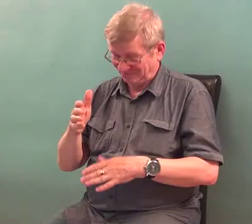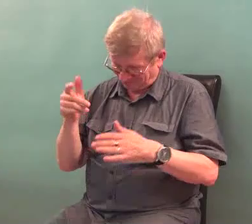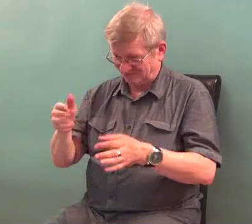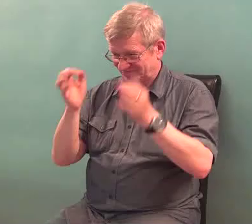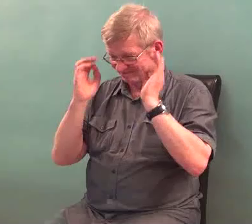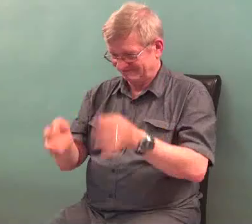Dobrze.